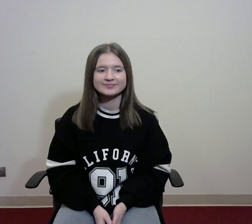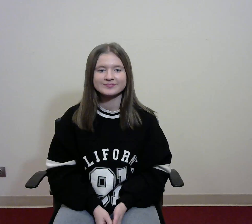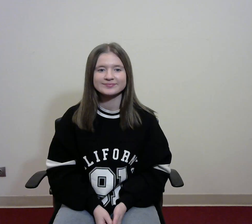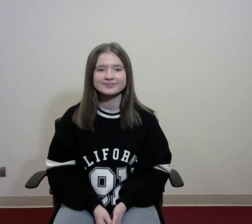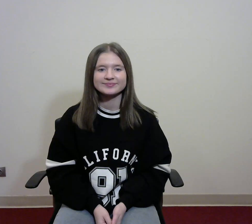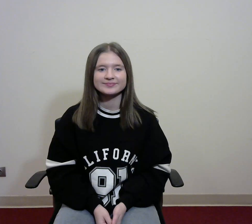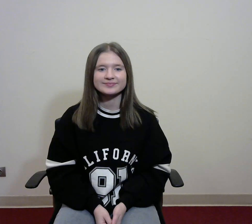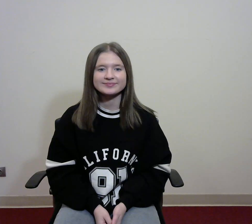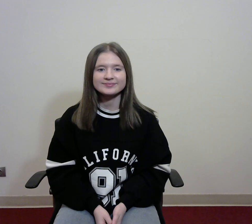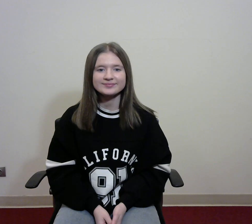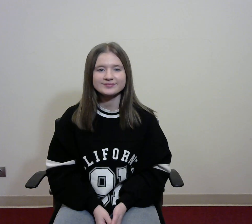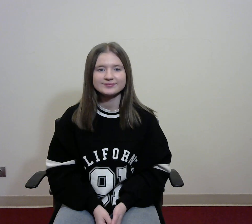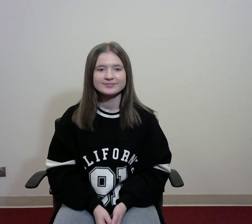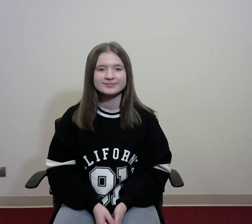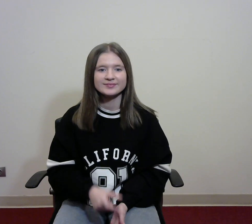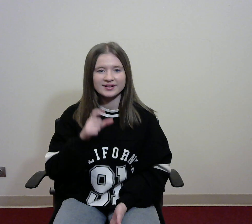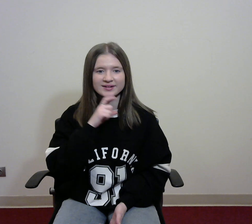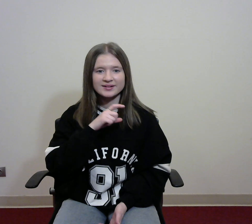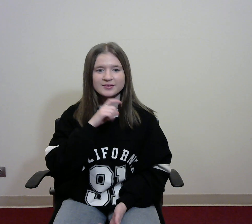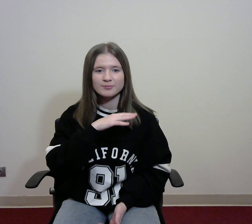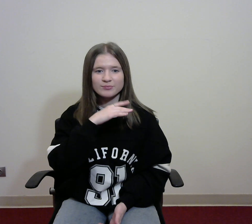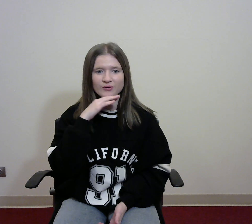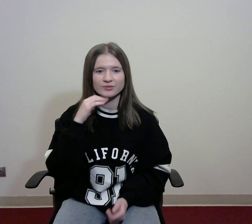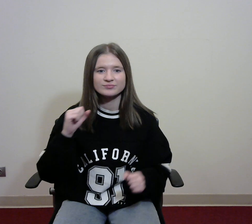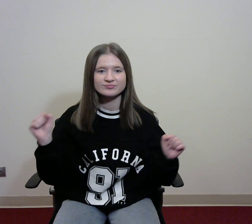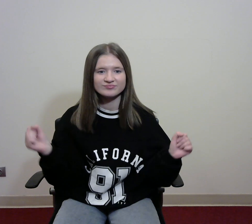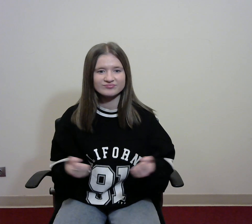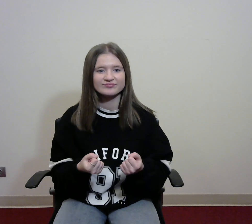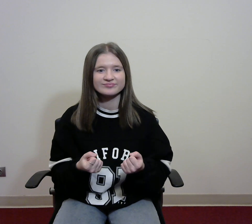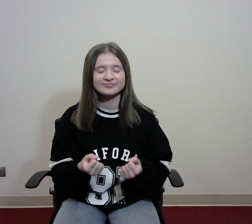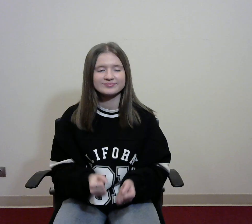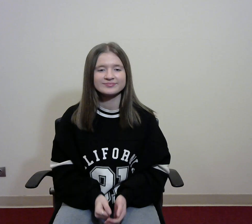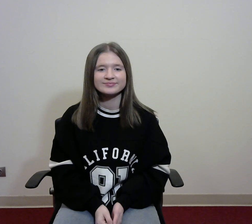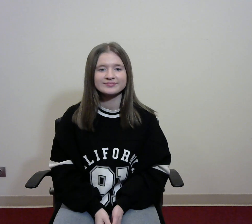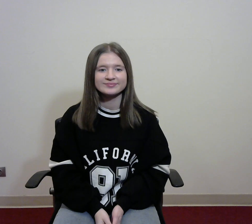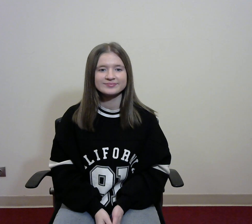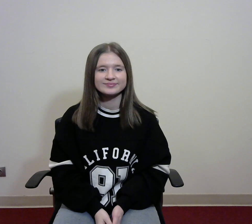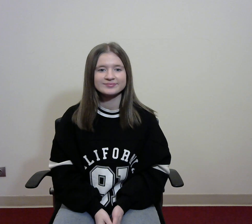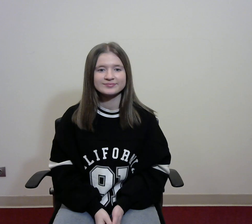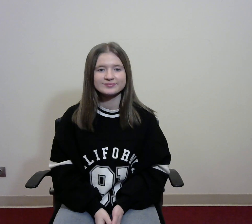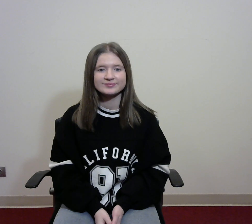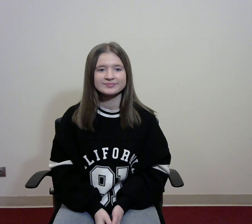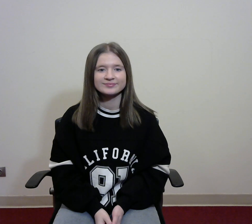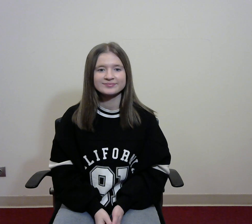Dondurma çox soyuqdur